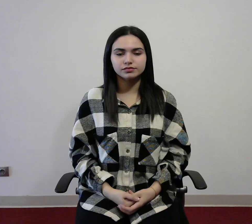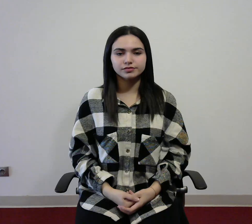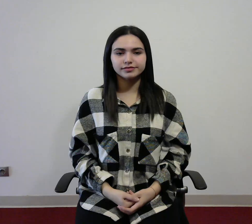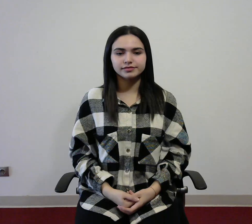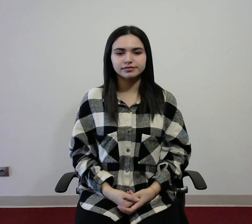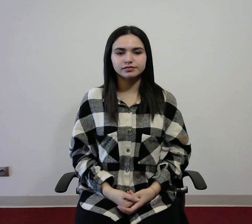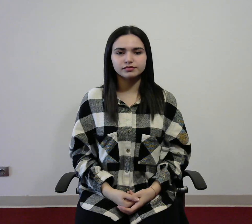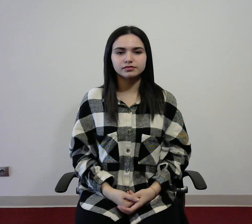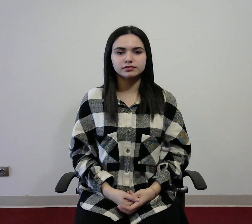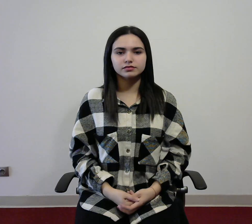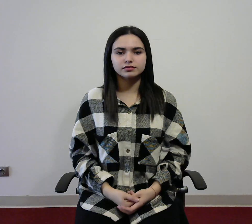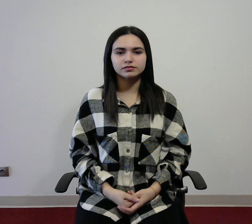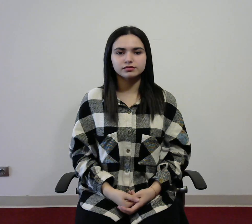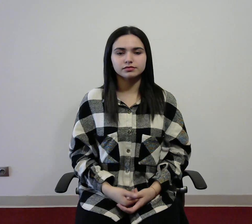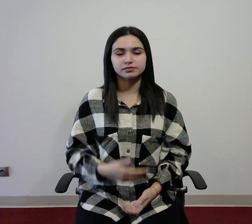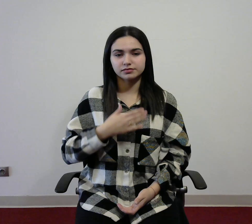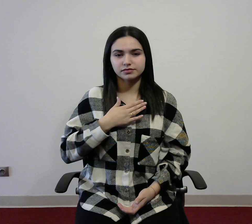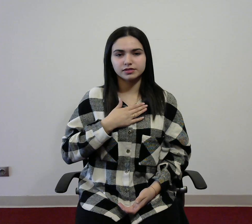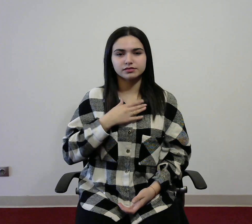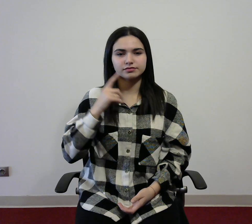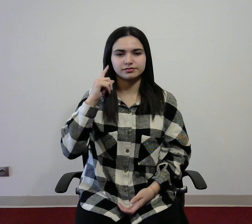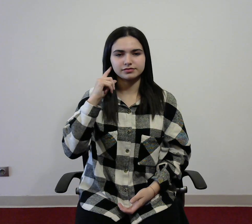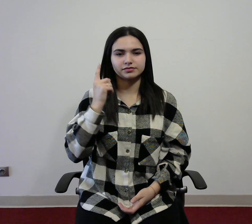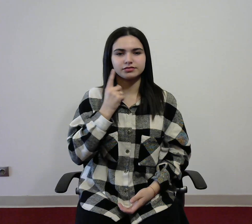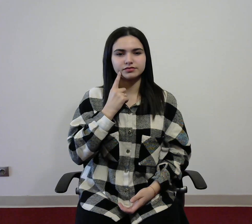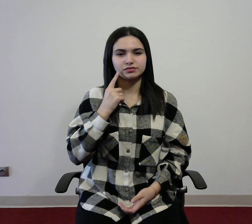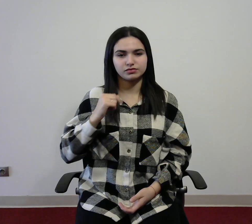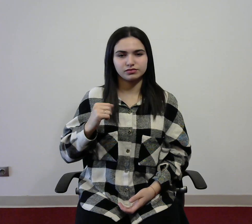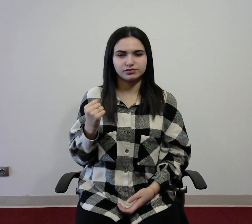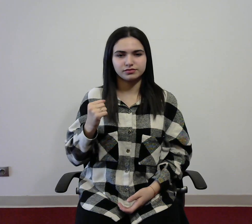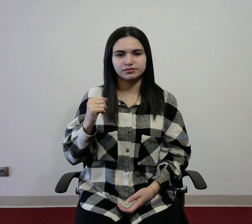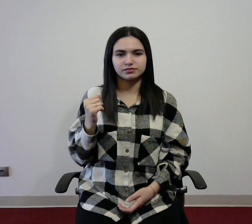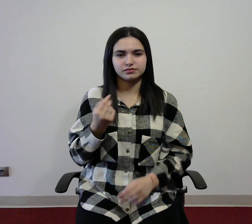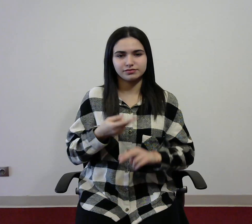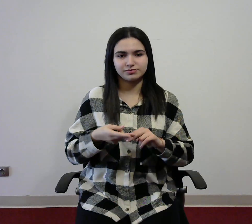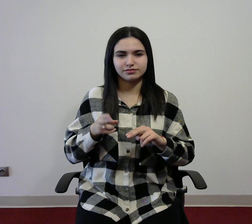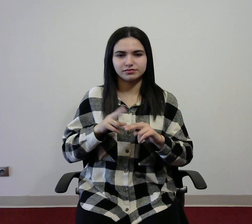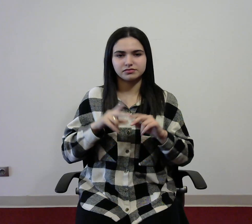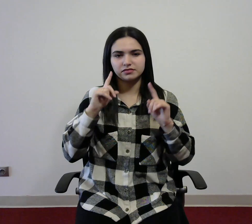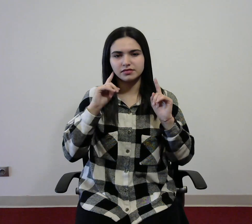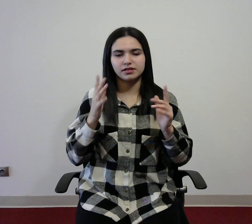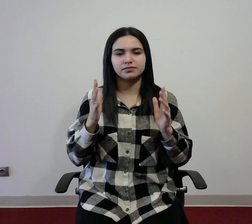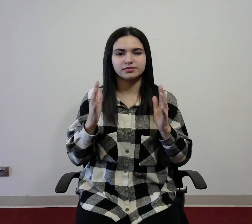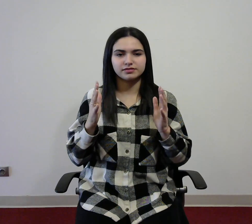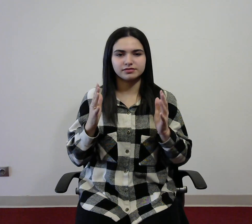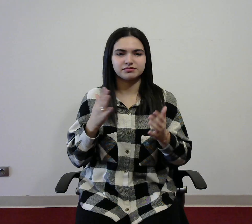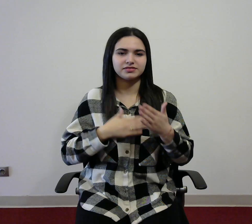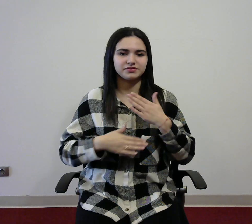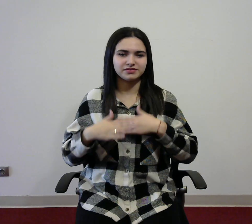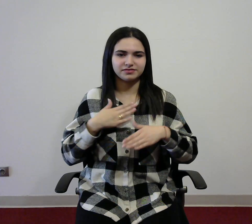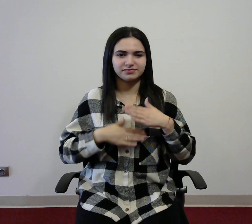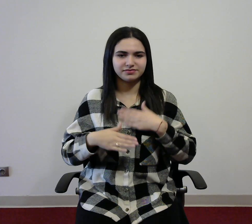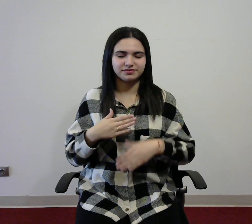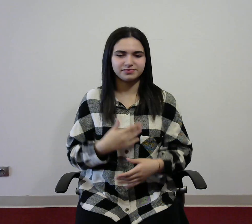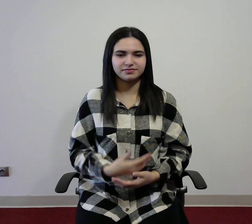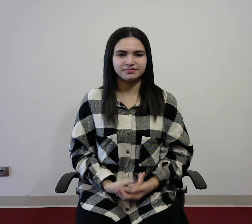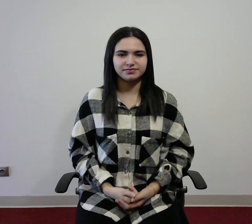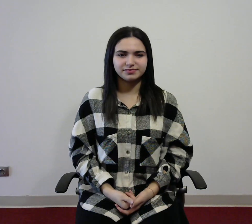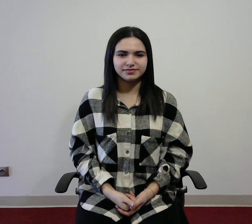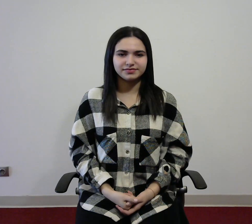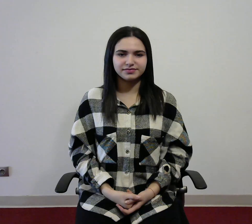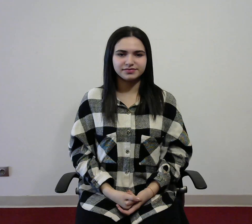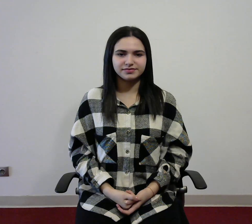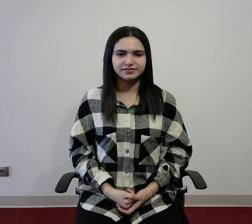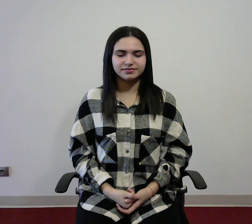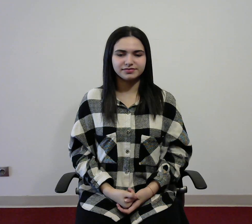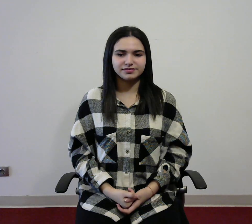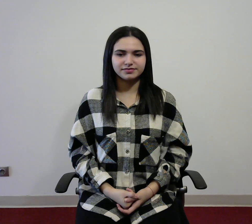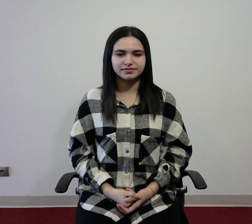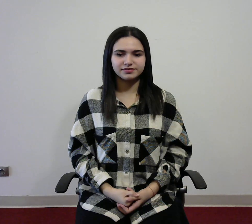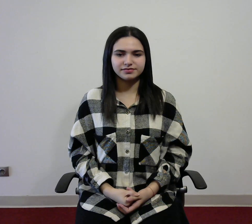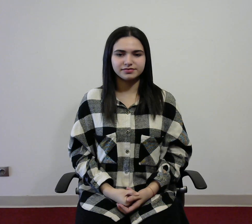Mənim eşitmə məhdudiyyətli dostlarım bu xəbərə sevinəcək